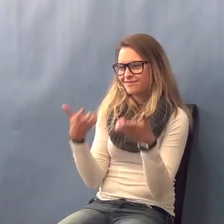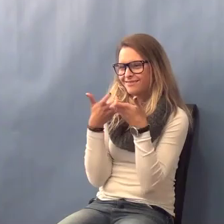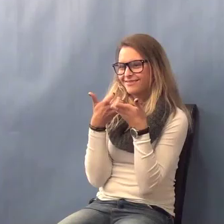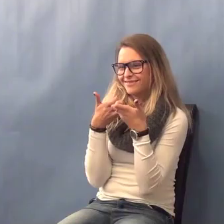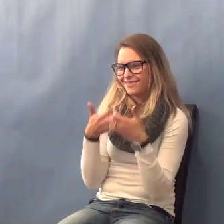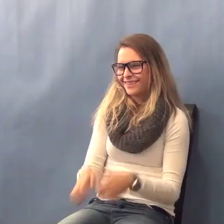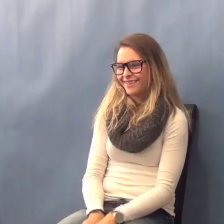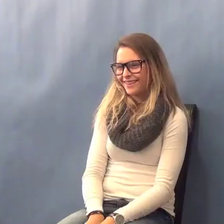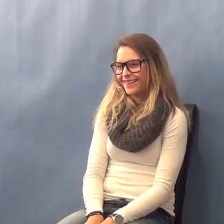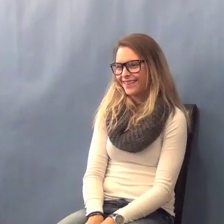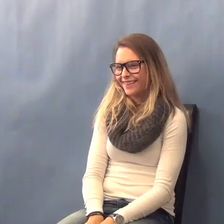Zazębia się.